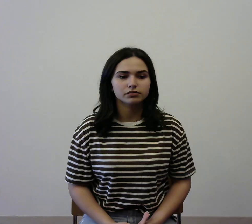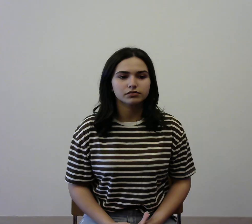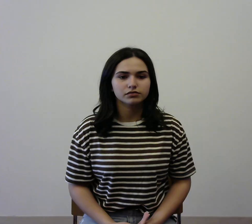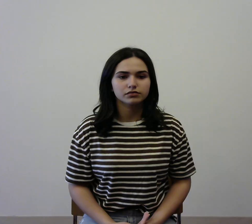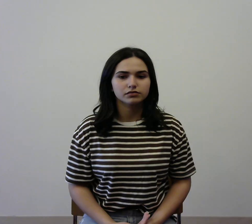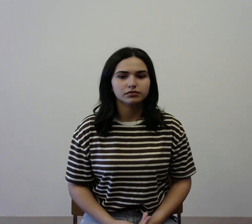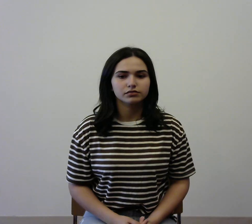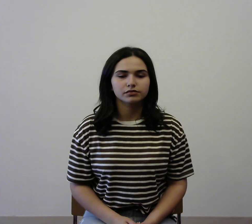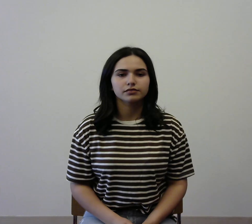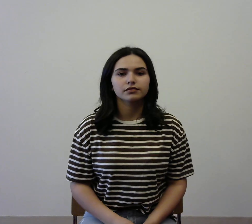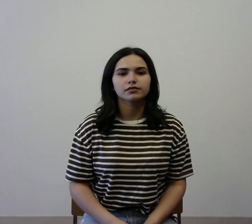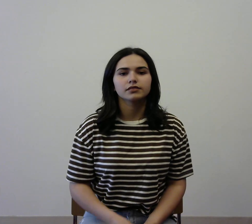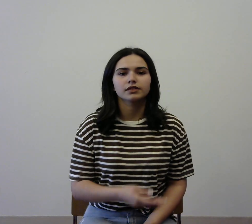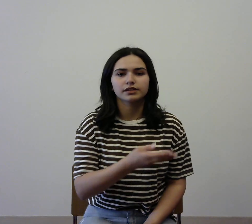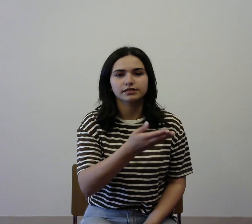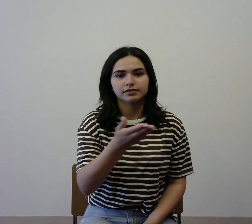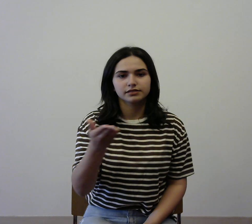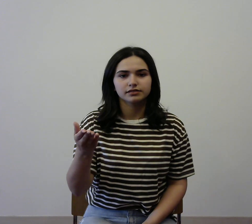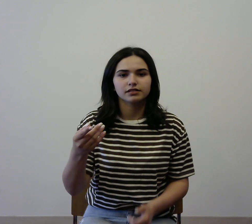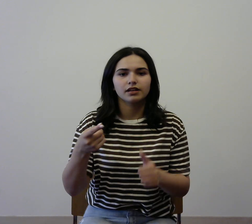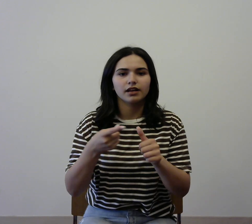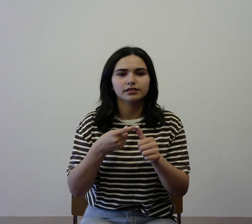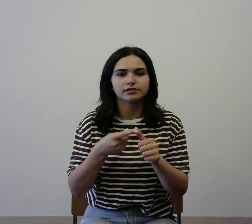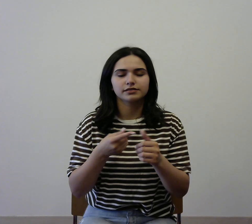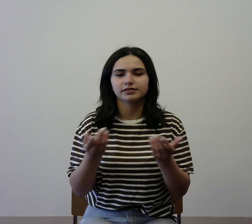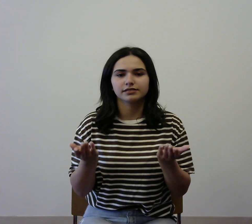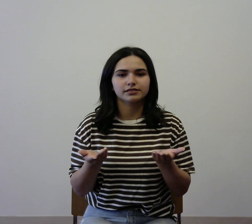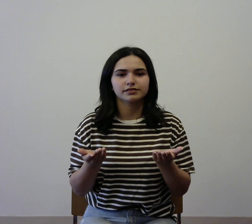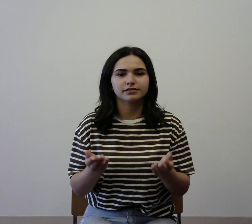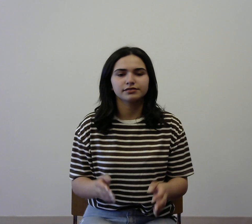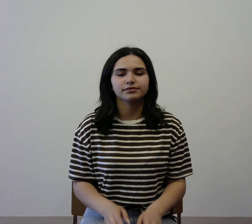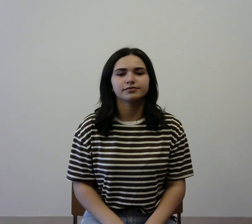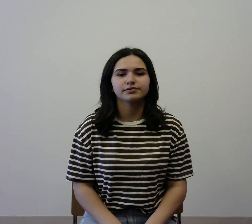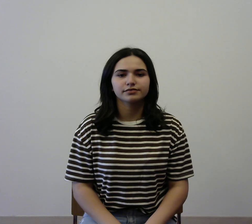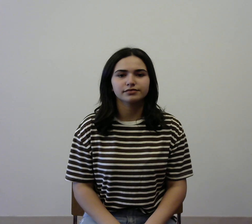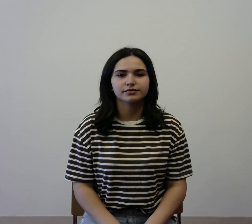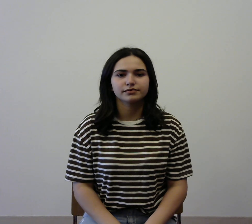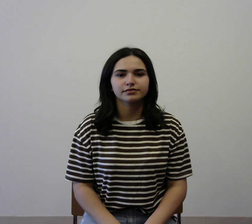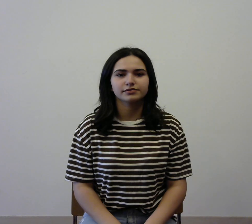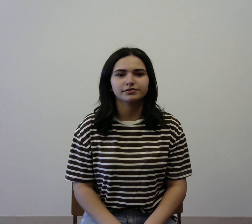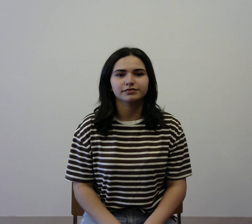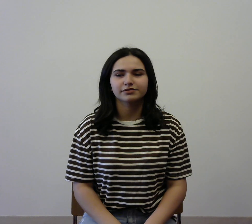Sizin adınız nədir?